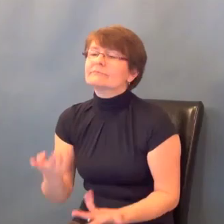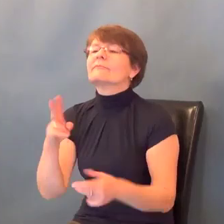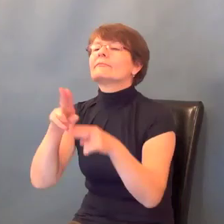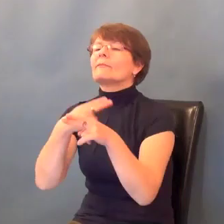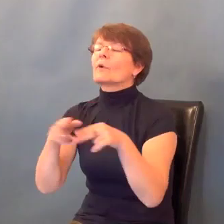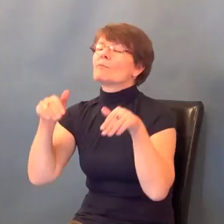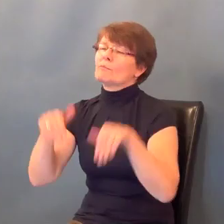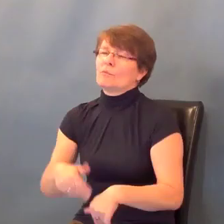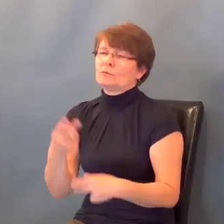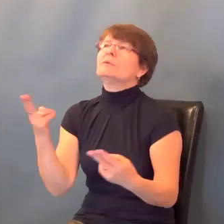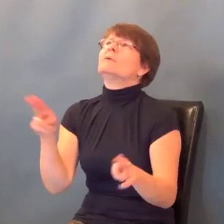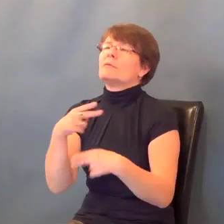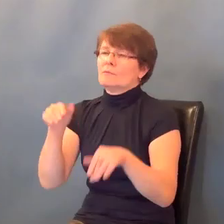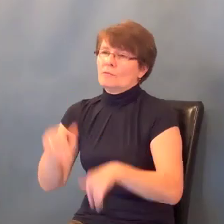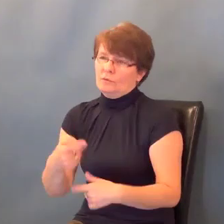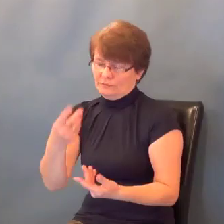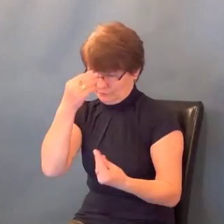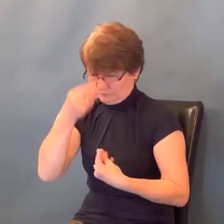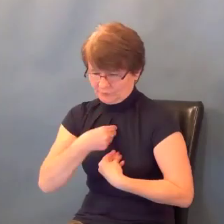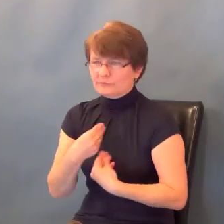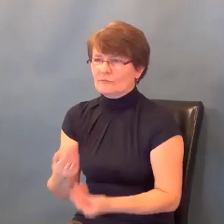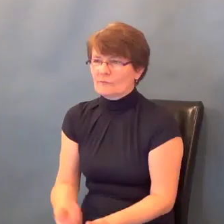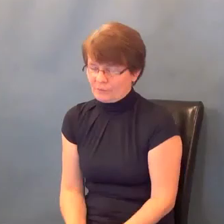Kiedy możesz? Daj mi znać.